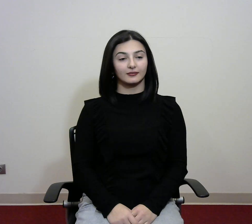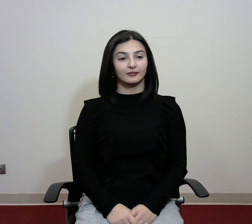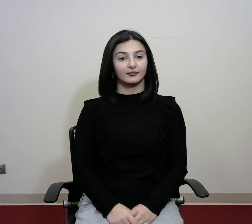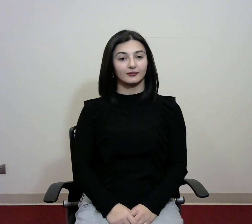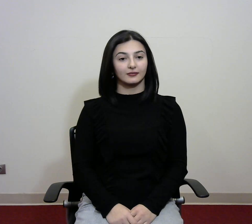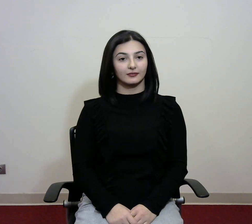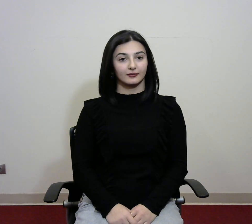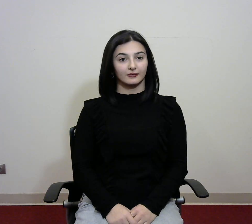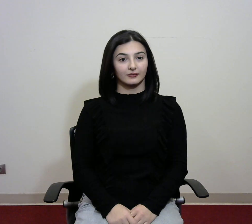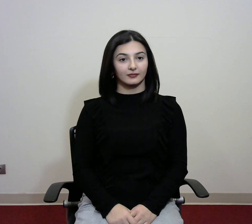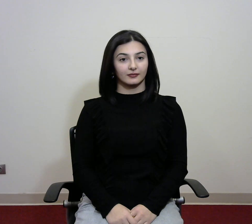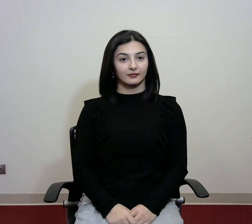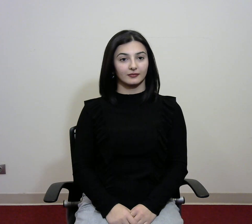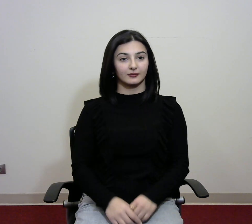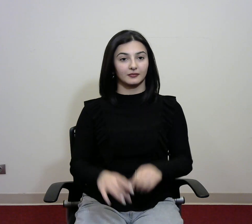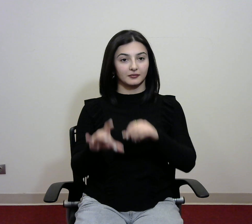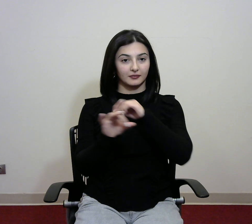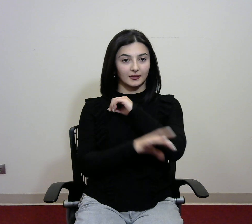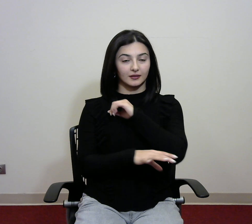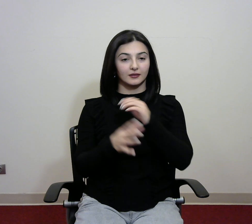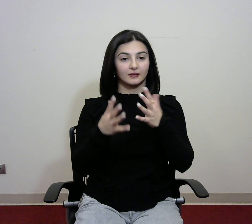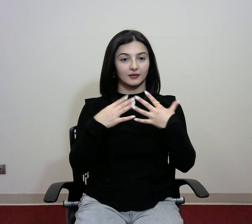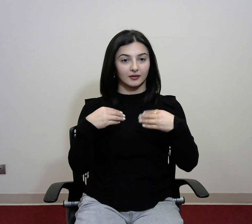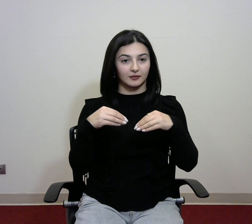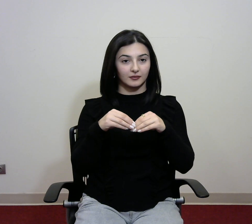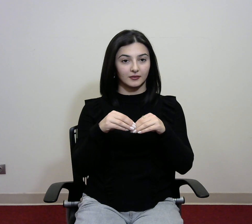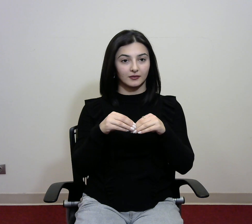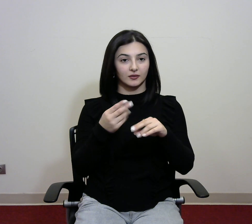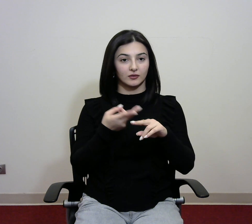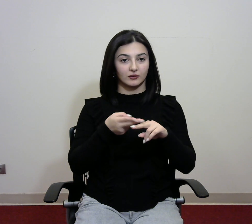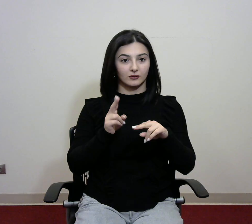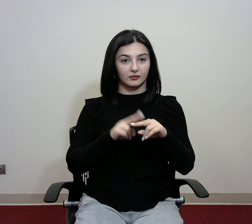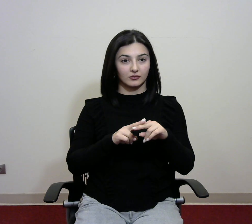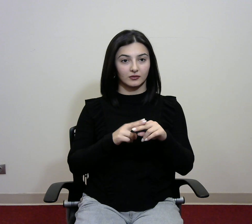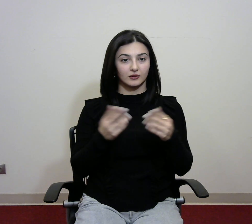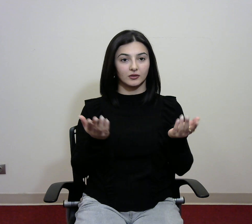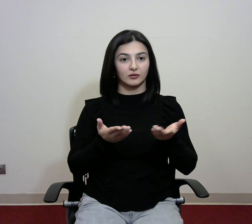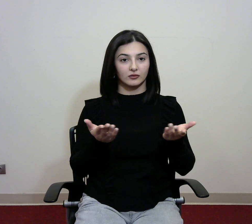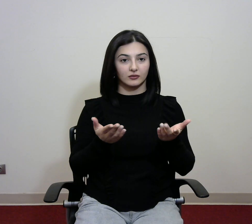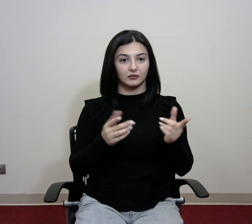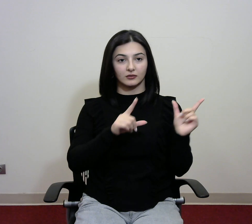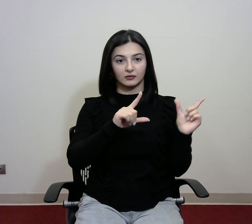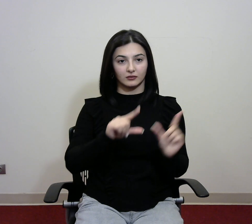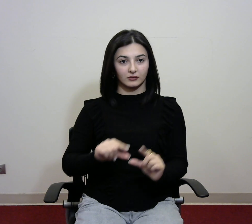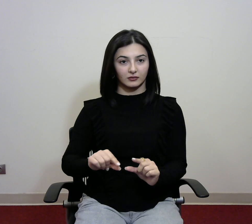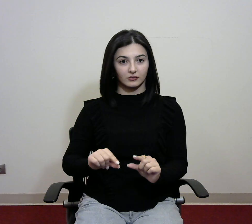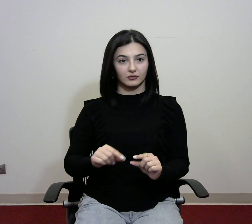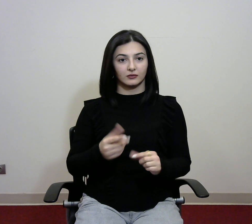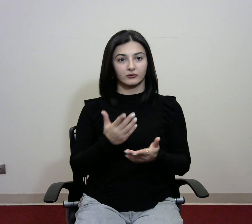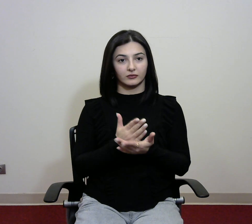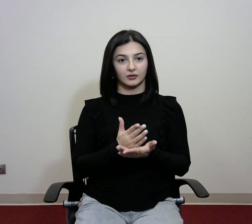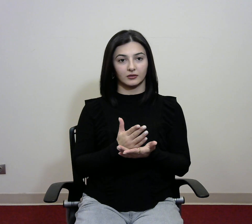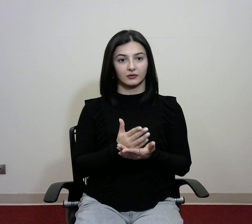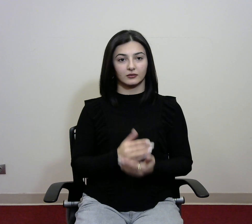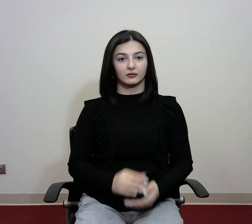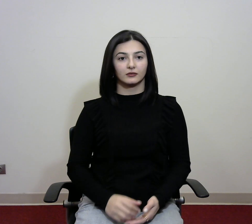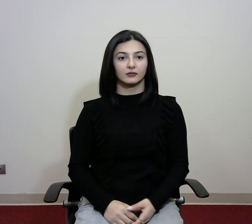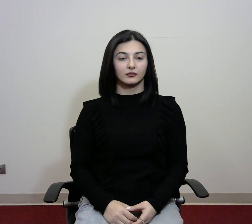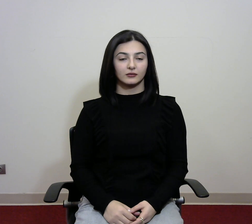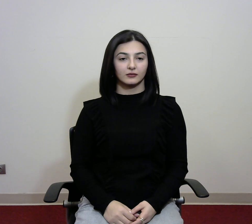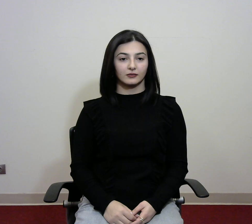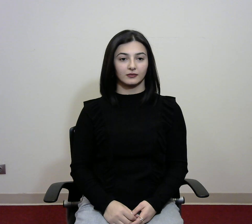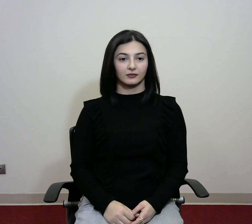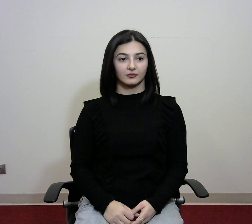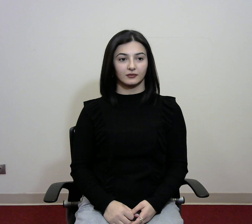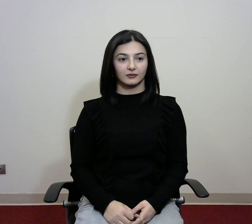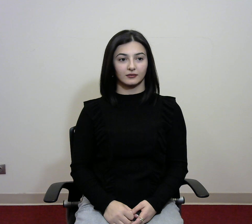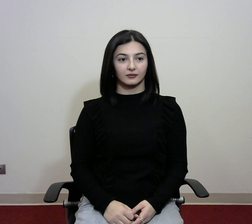Kasıb ailələr üçün hansı endirimlər var?